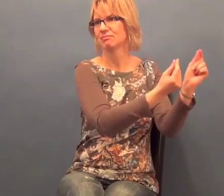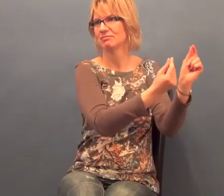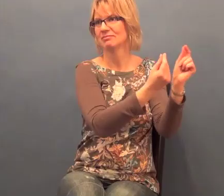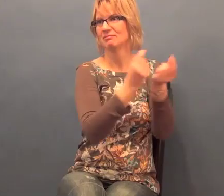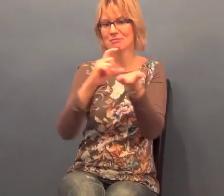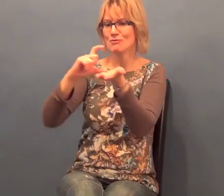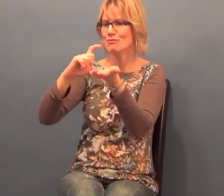Tak, wziął malutką żabkę.